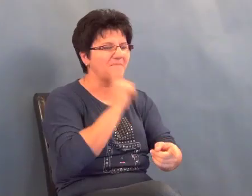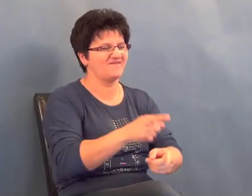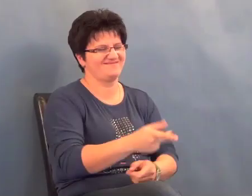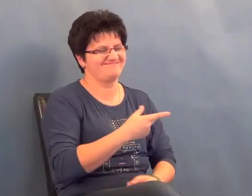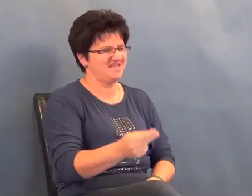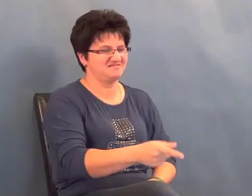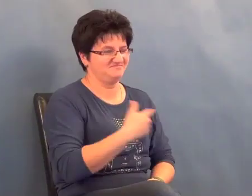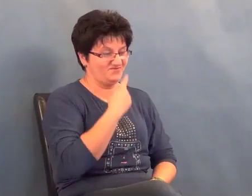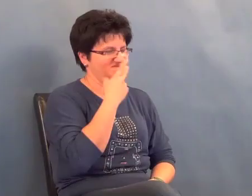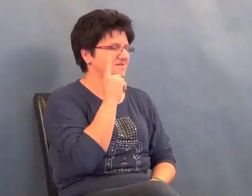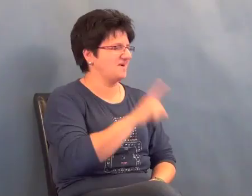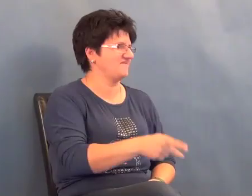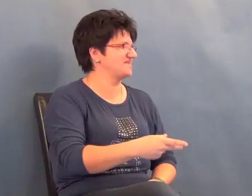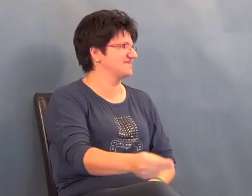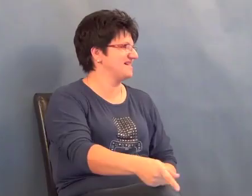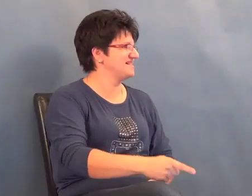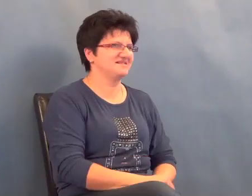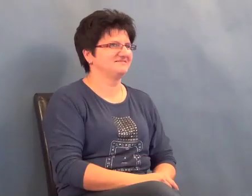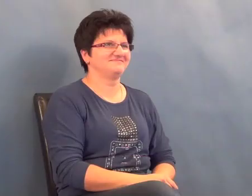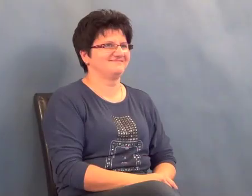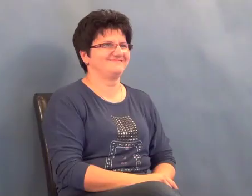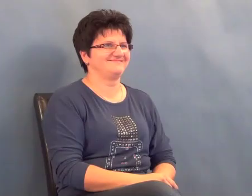Nie ma czegoś takiego, widzę, że to nie jest prawdziwe.